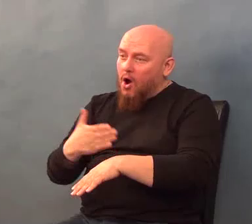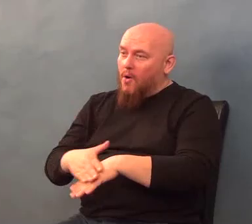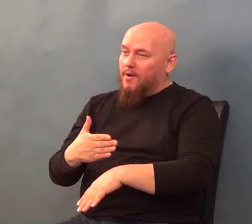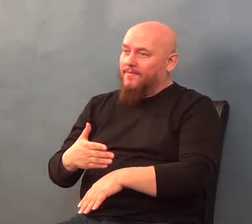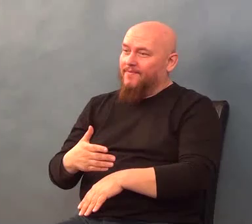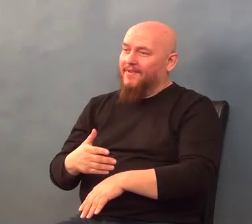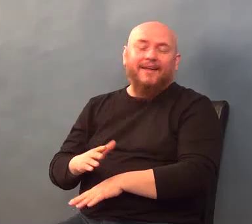Nie!